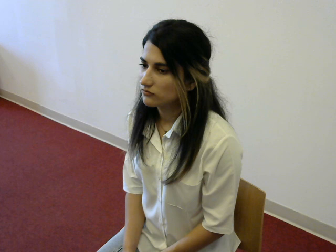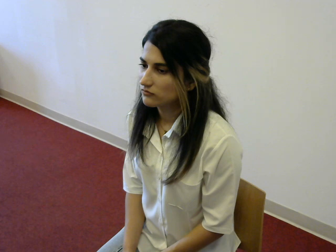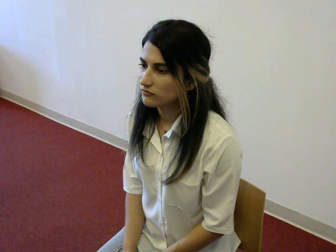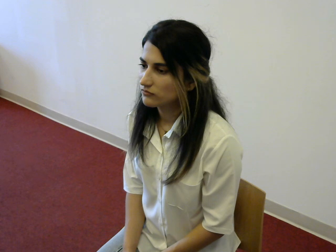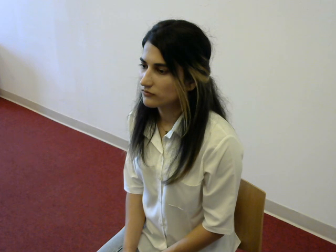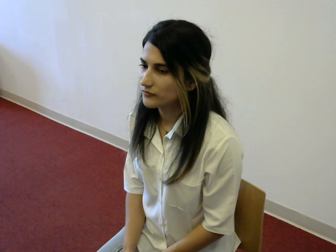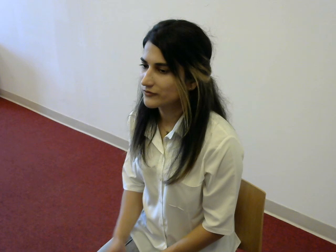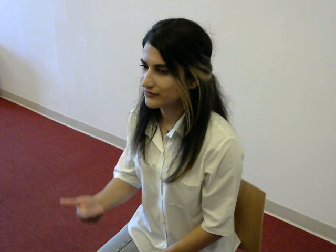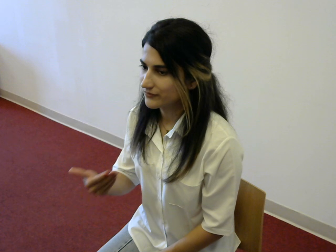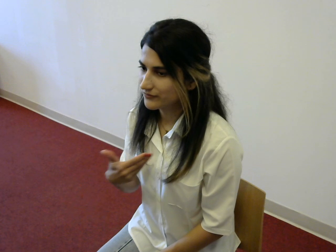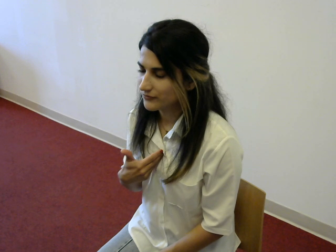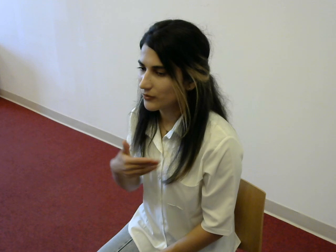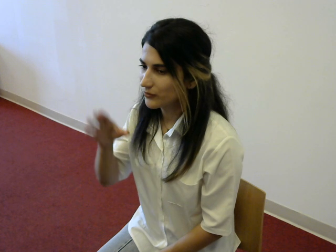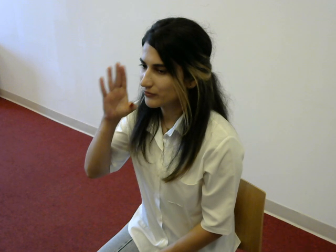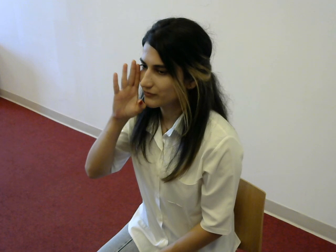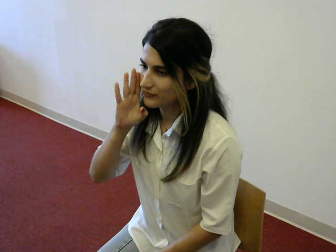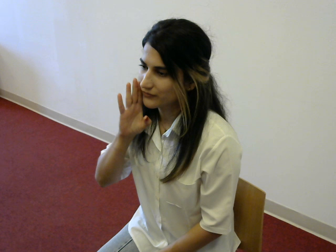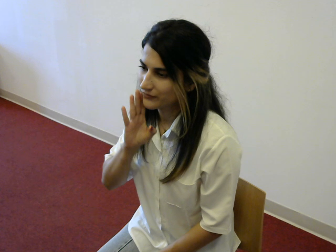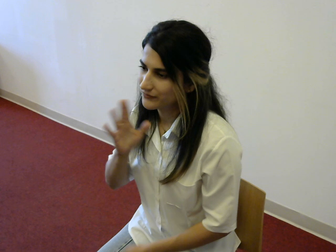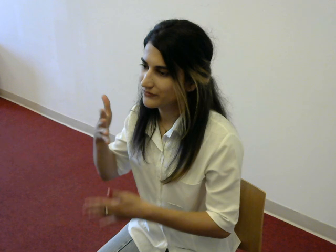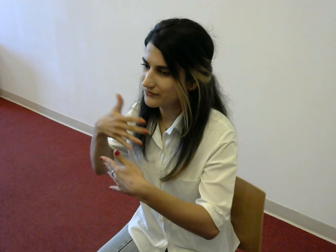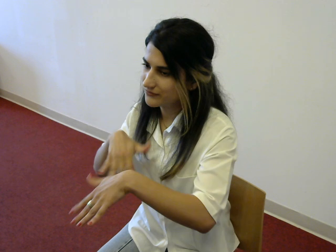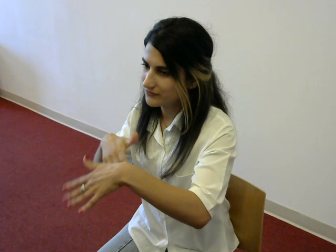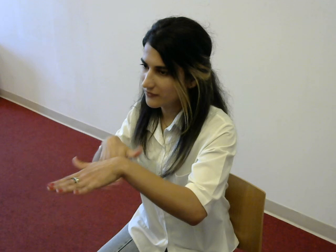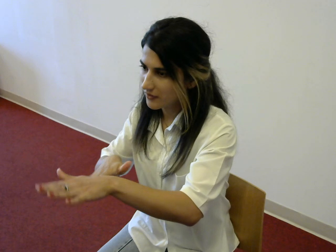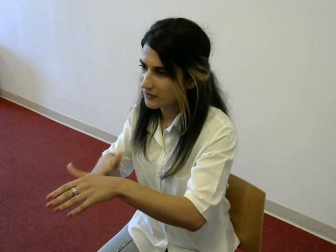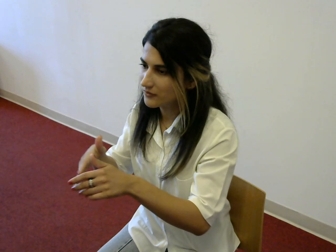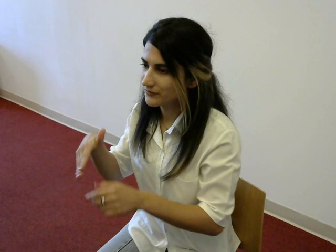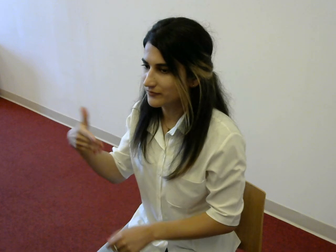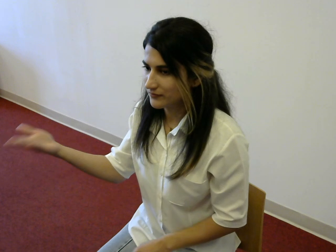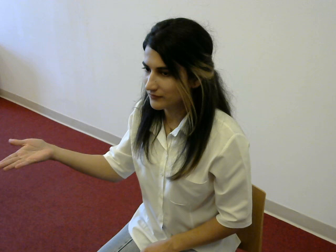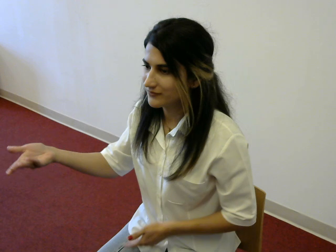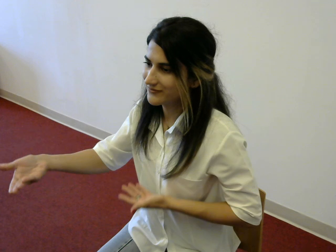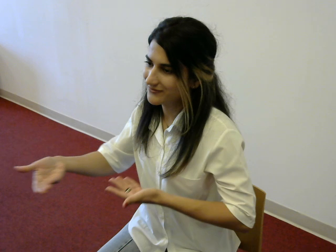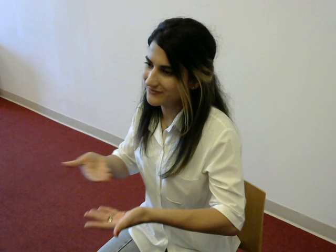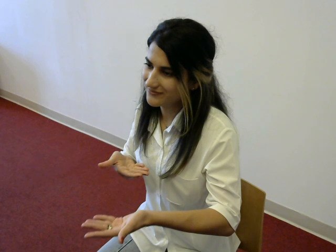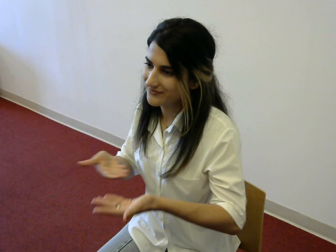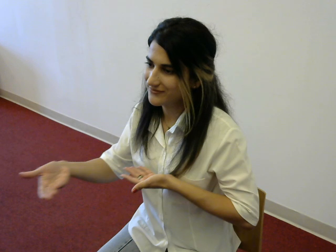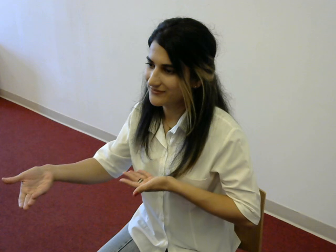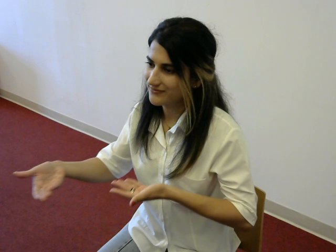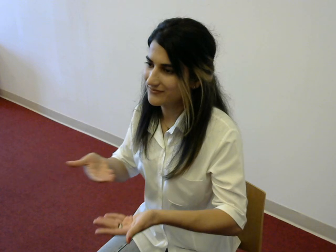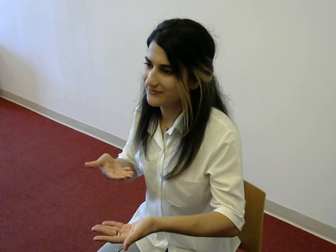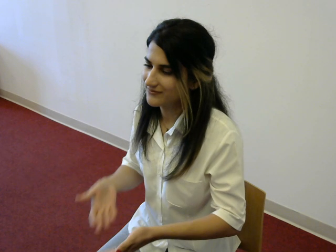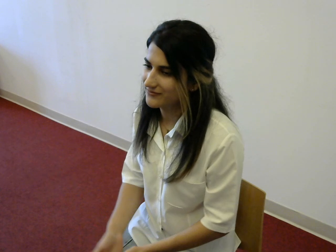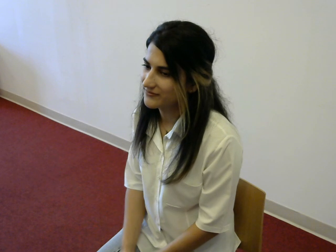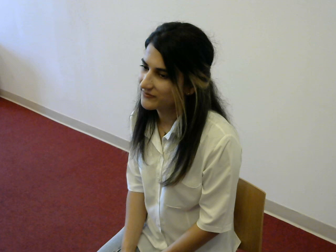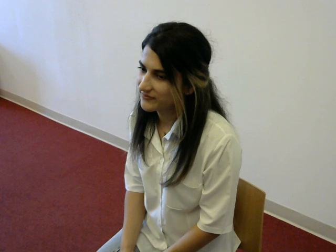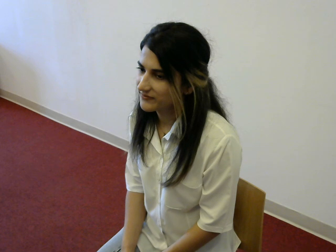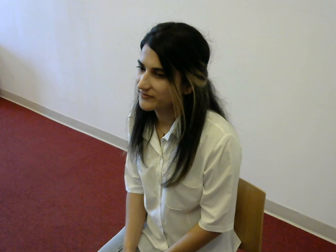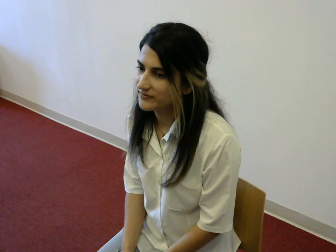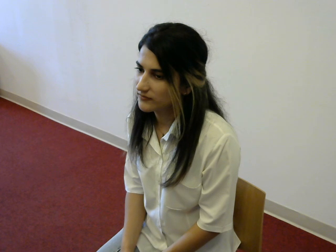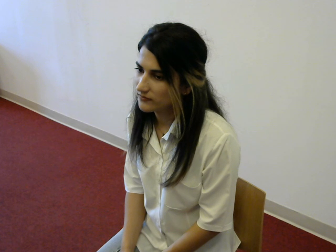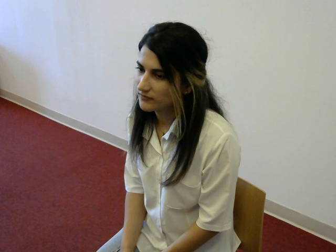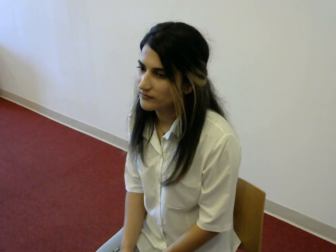Mən səhərlər dənizin kənarında gəzirəm